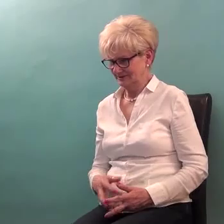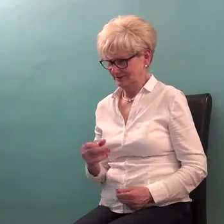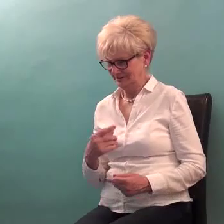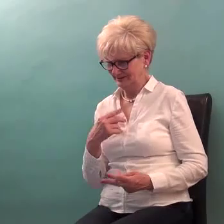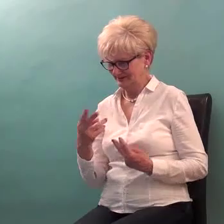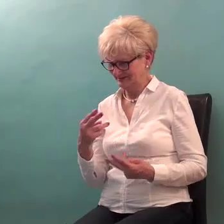Ciężko mi odpowiadać.